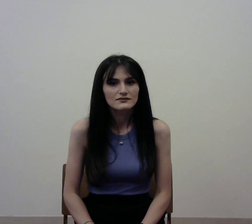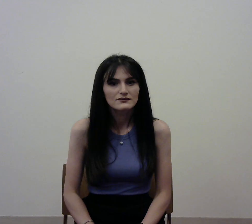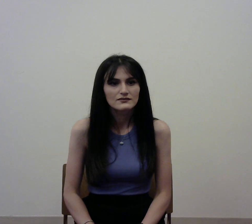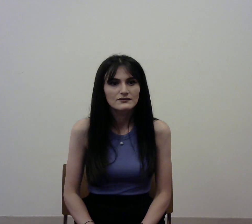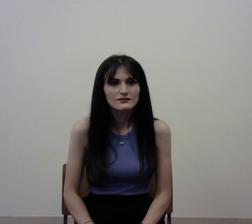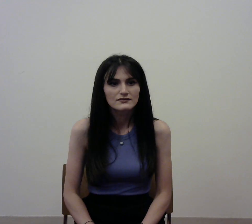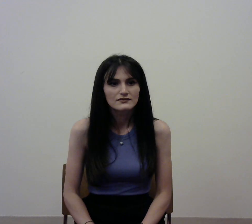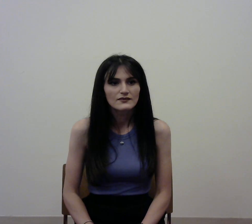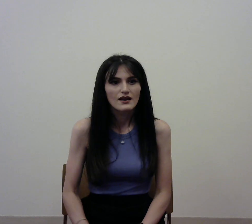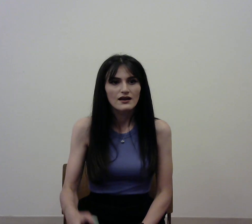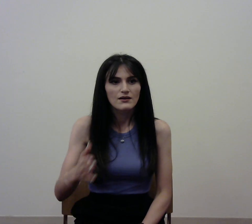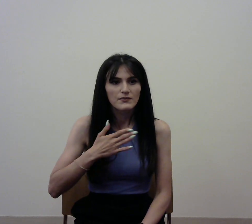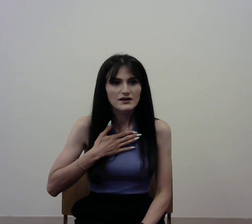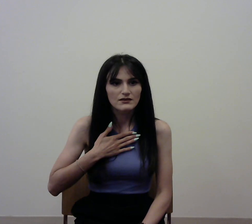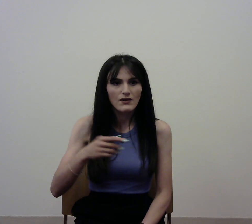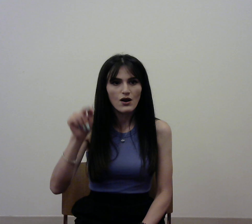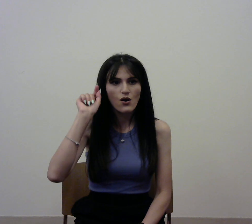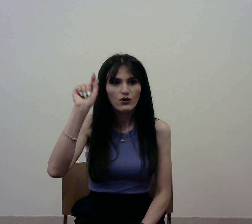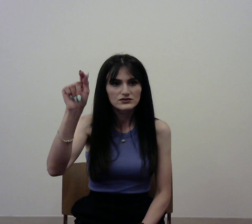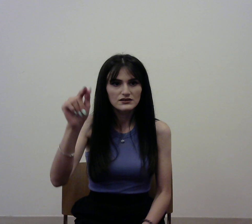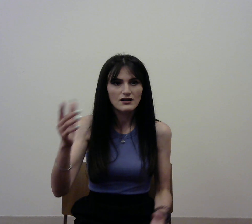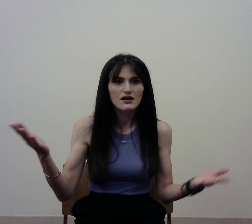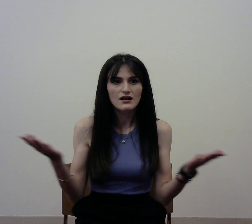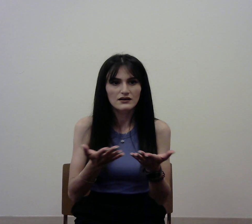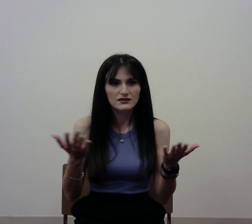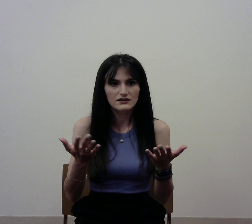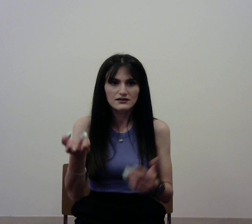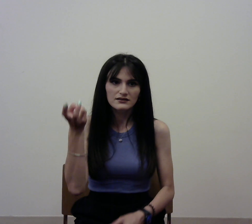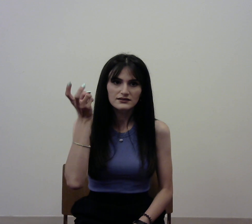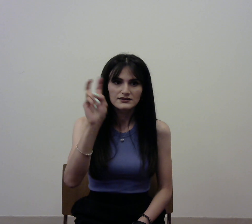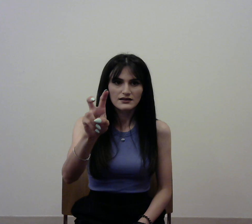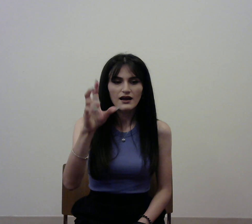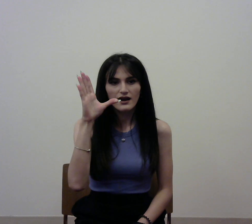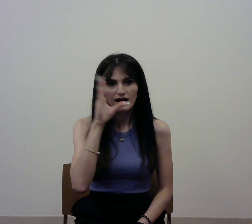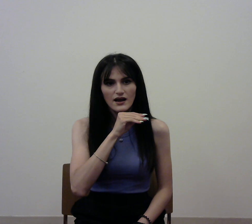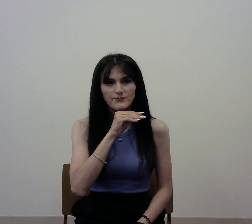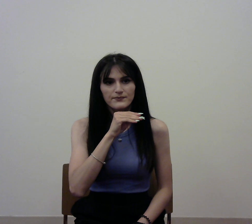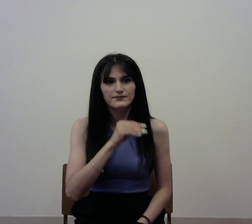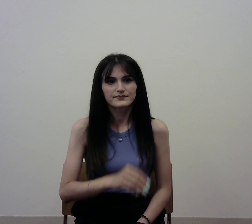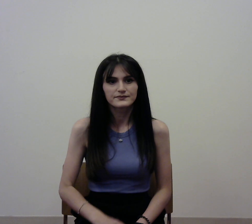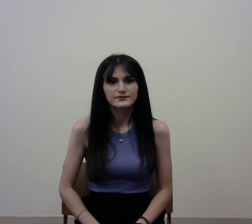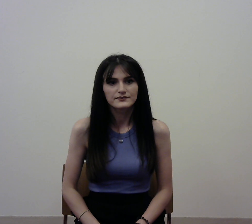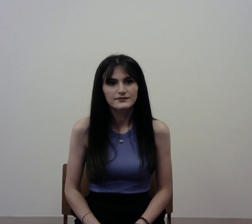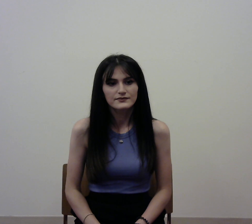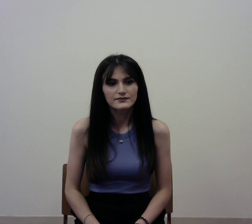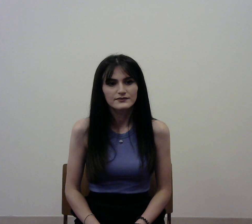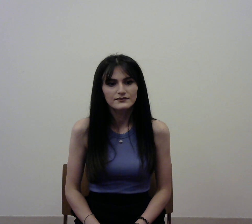Mən ora necə gedə bilərəm?